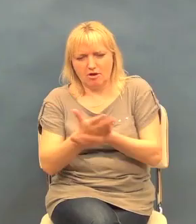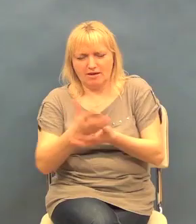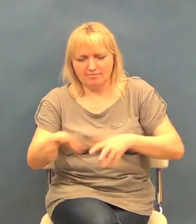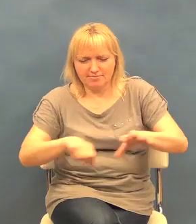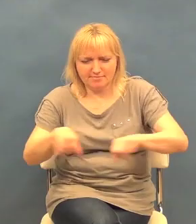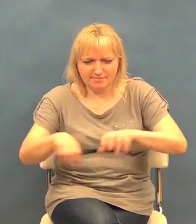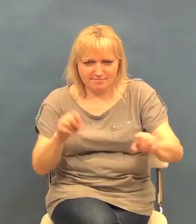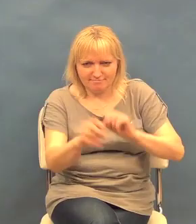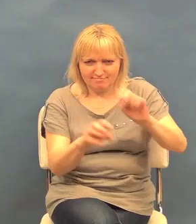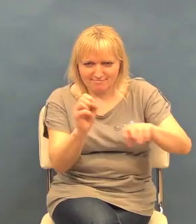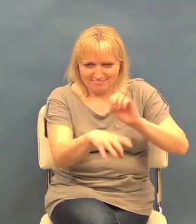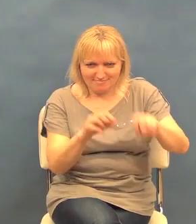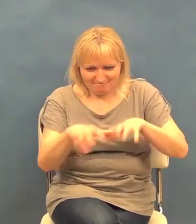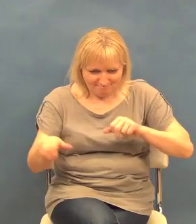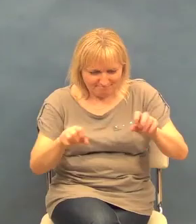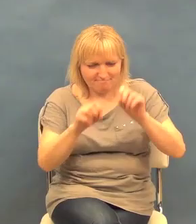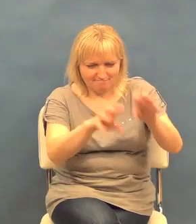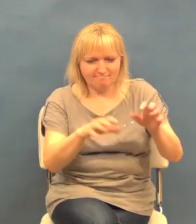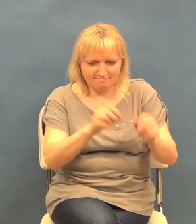Zbierają gruszki i wkładają je do pojemnika.